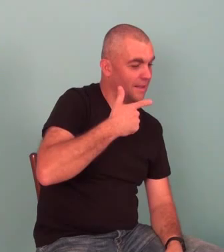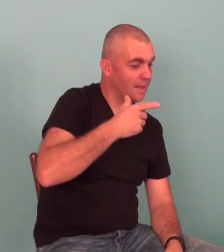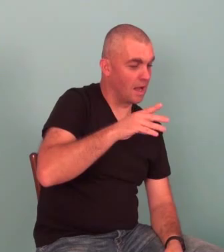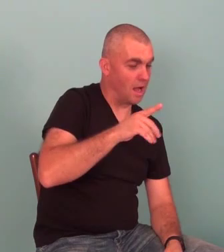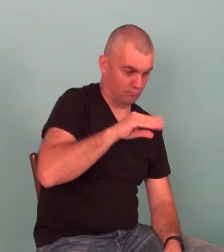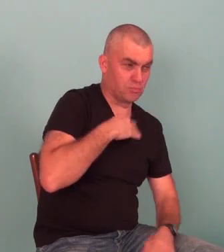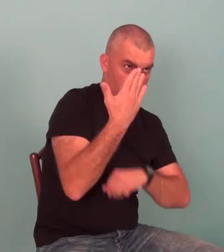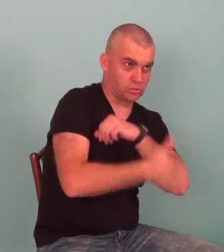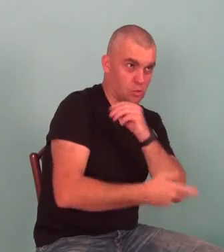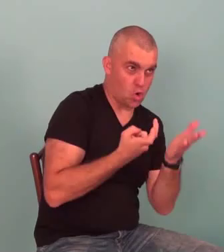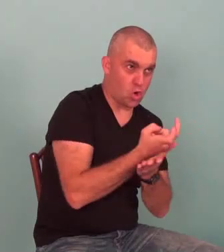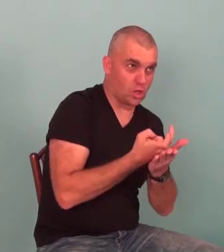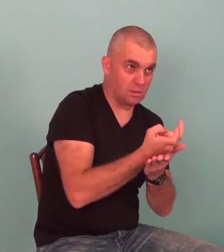Możesz ostatniego lutego?